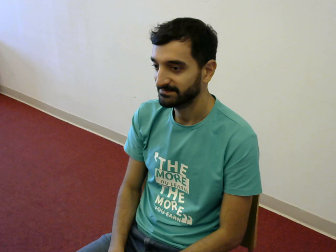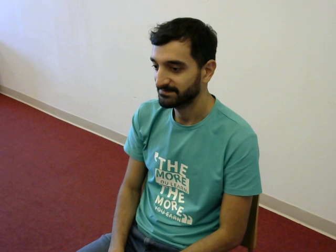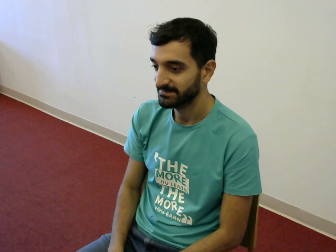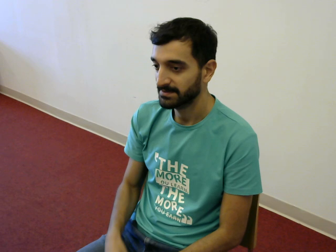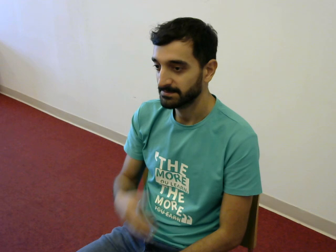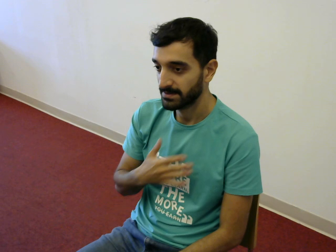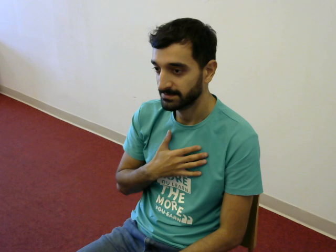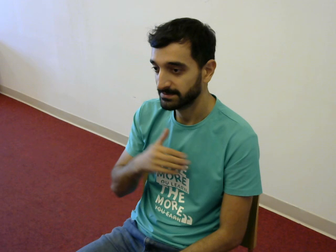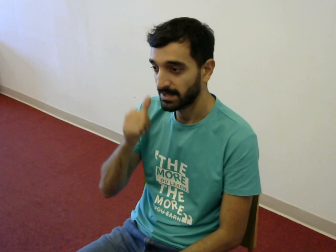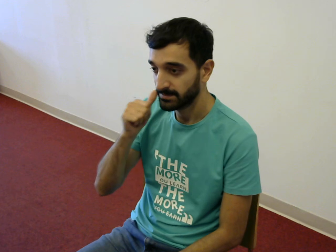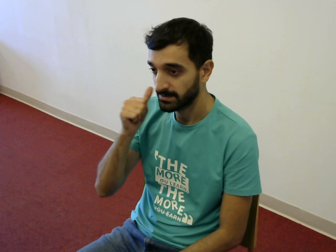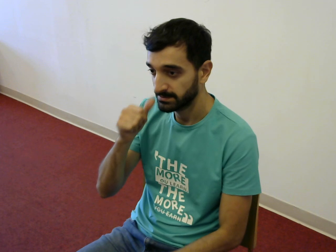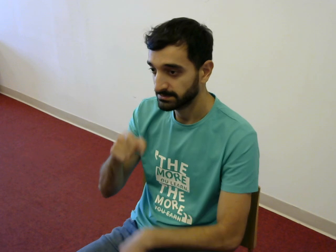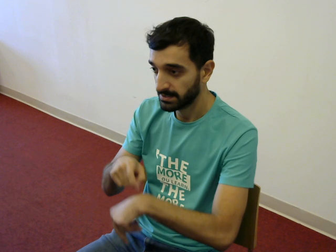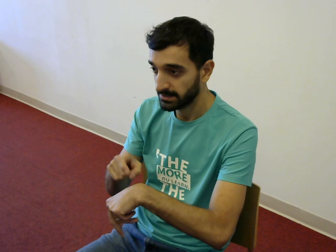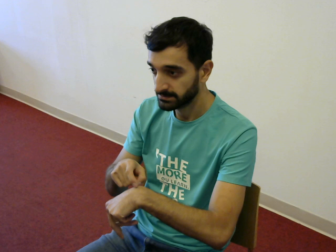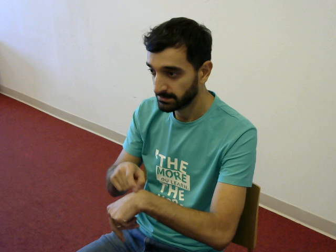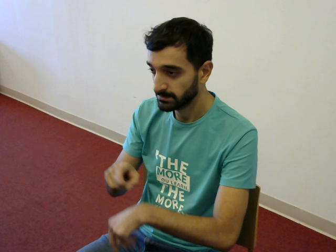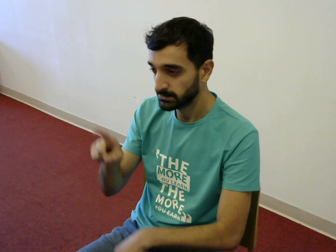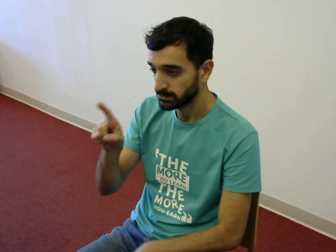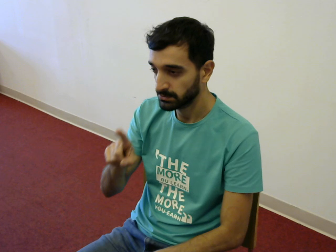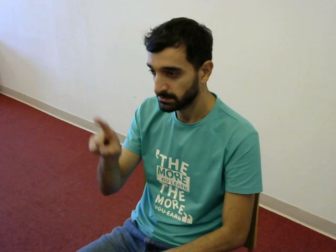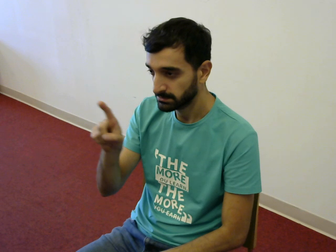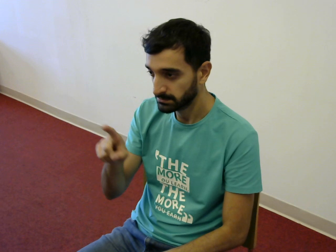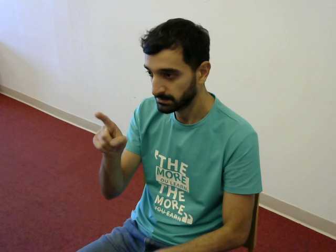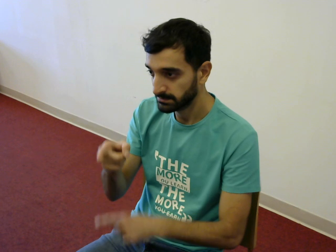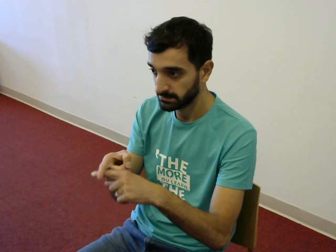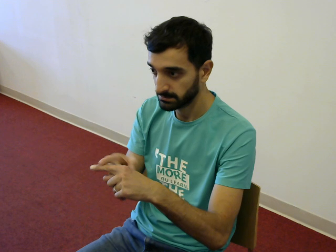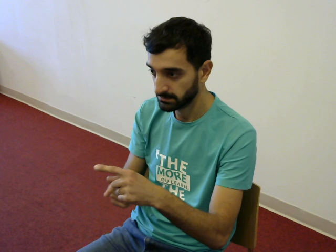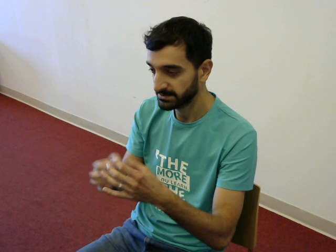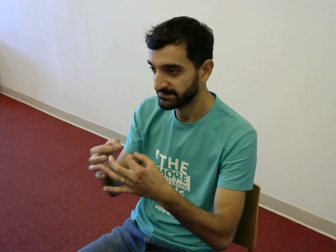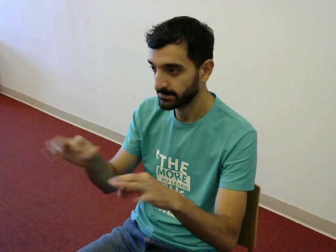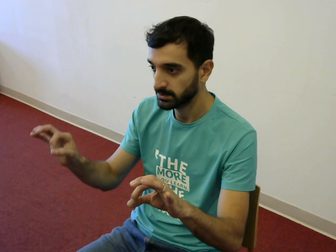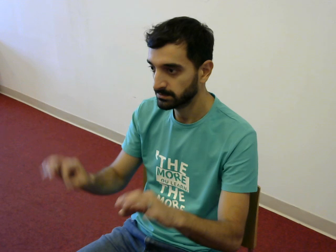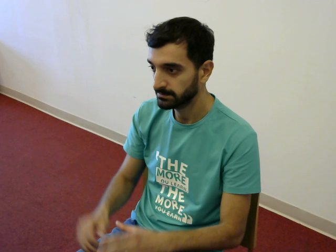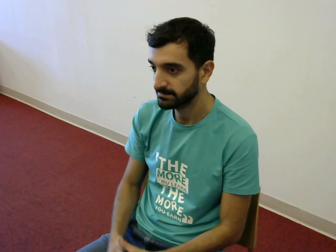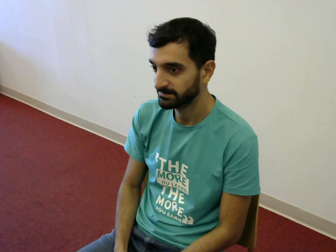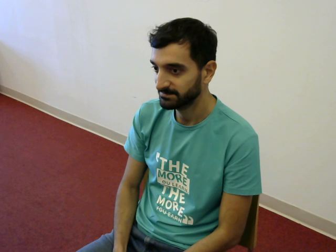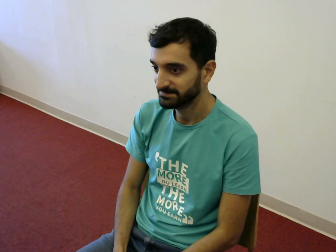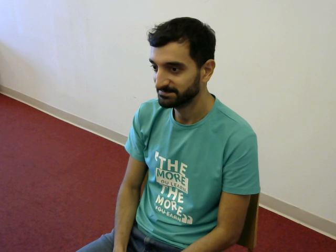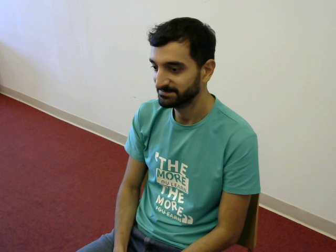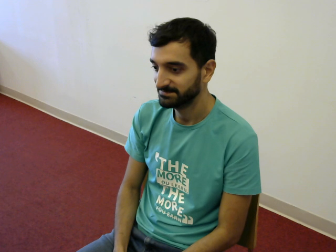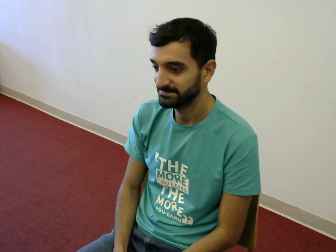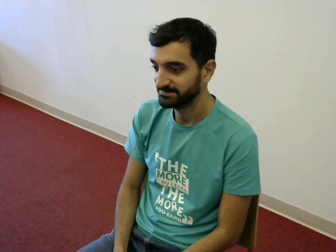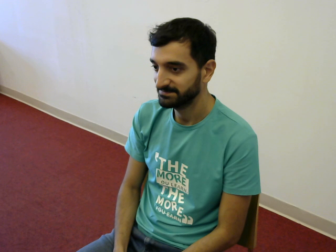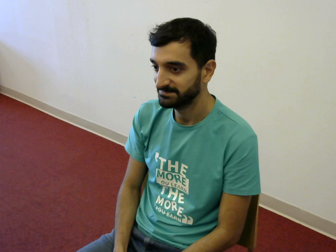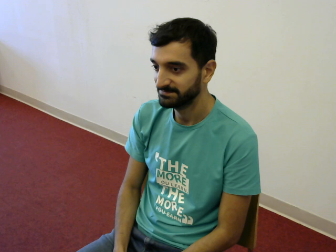Mən sabah saat birin yarısı boşam